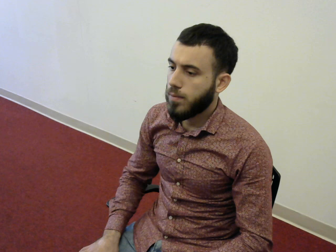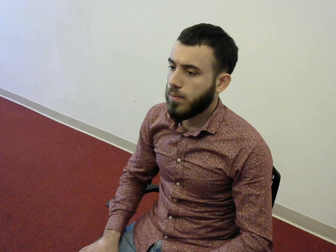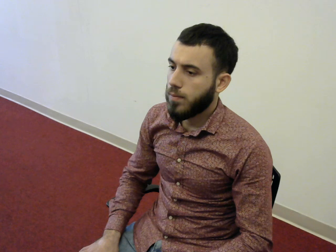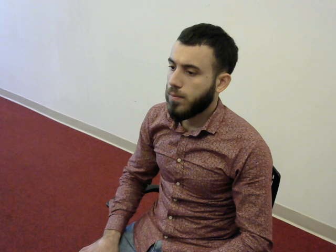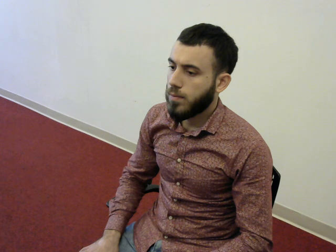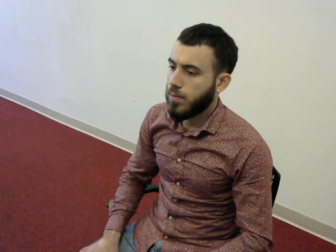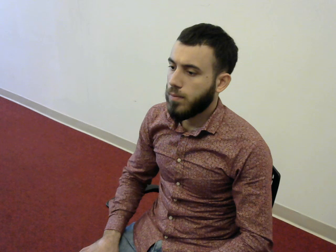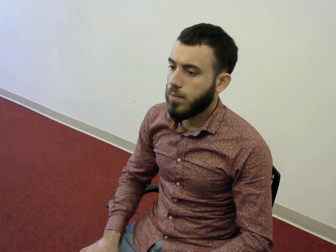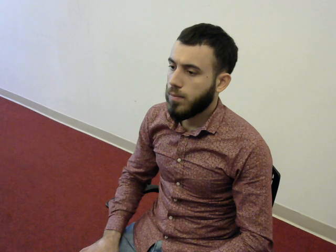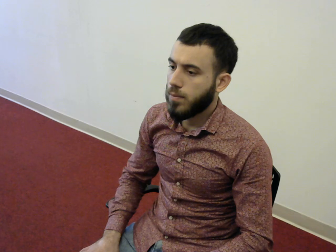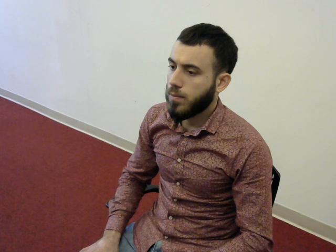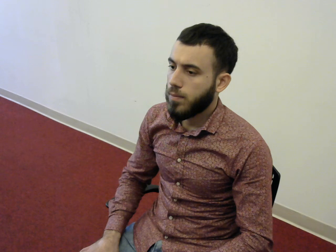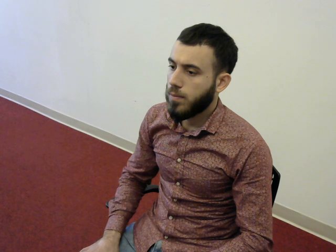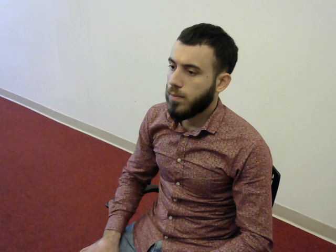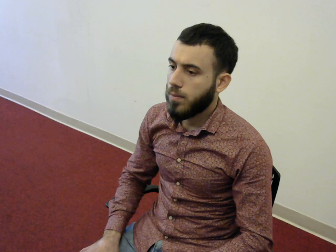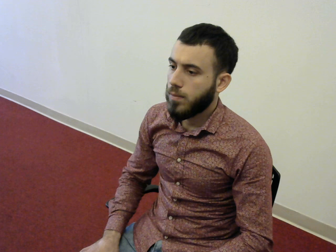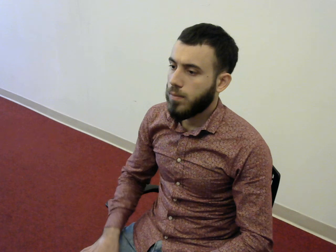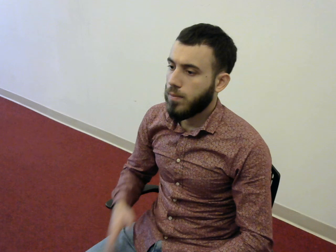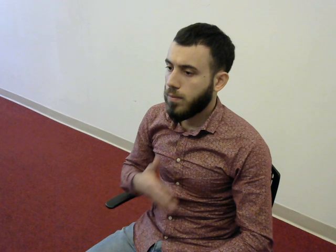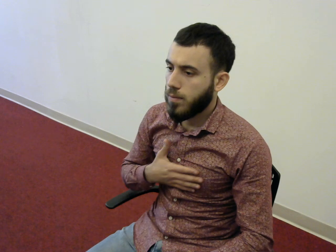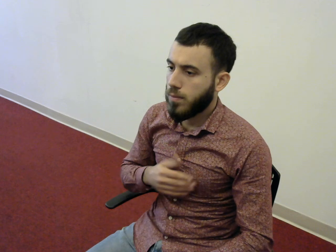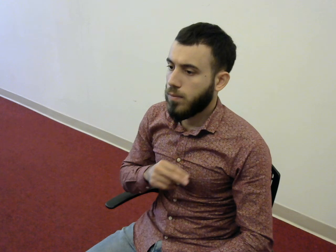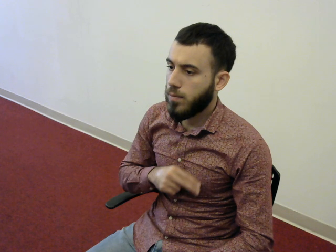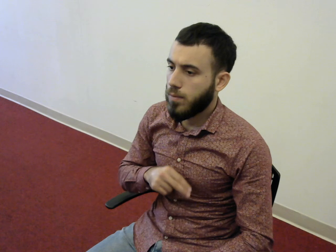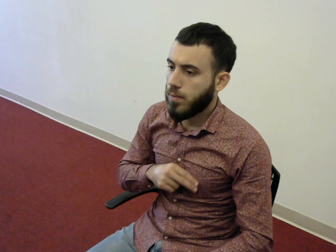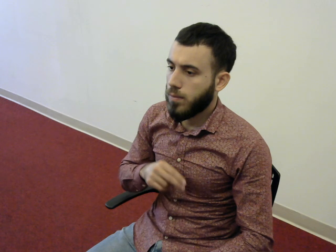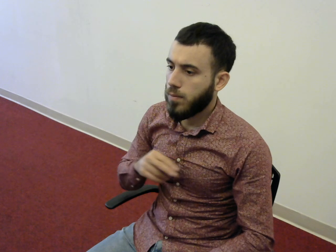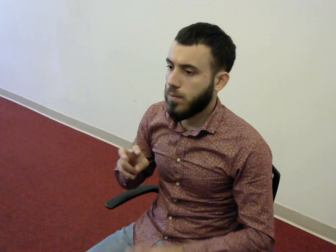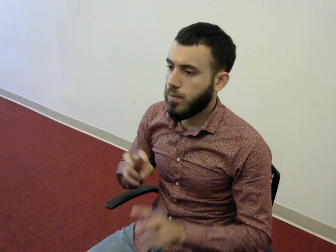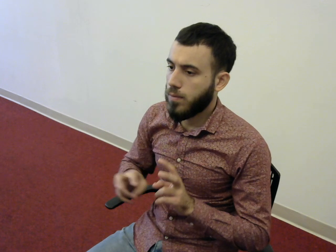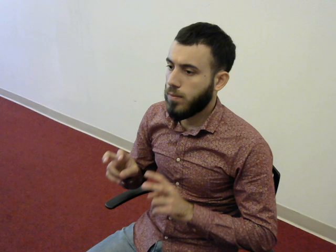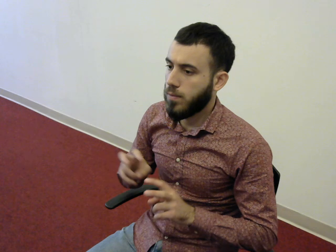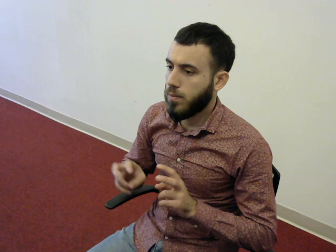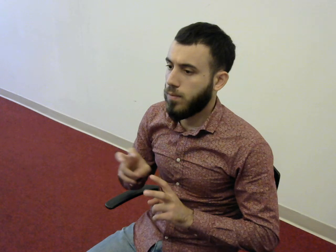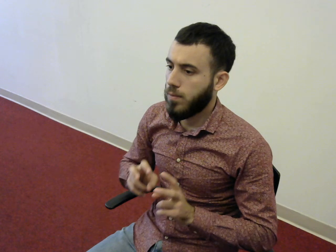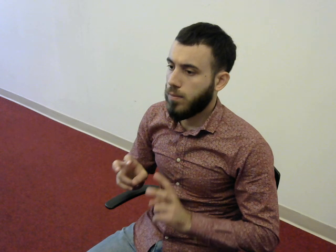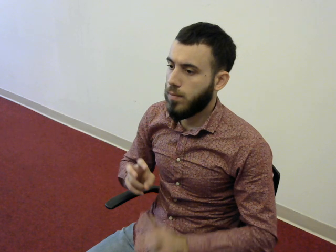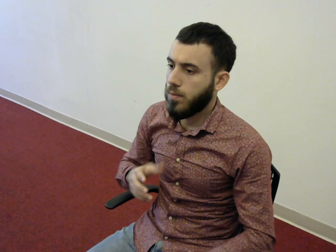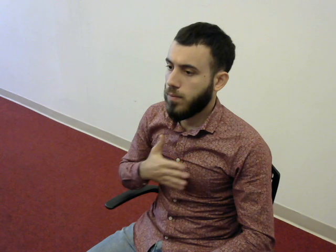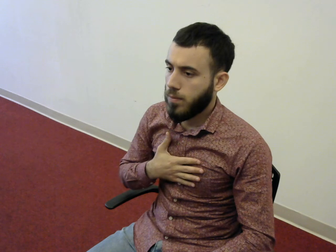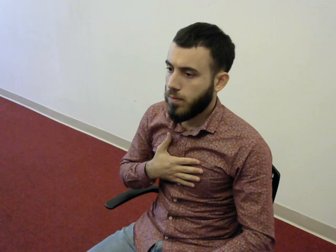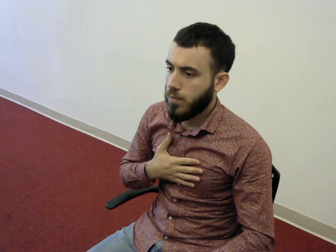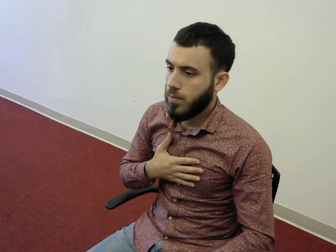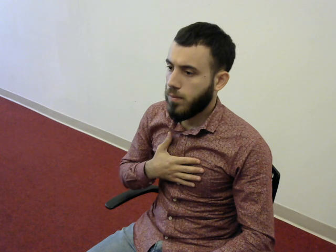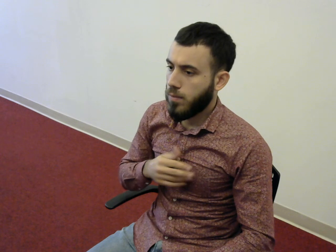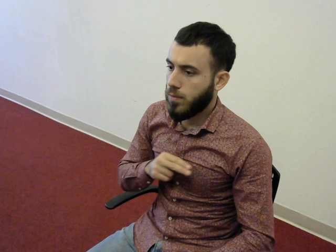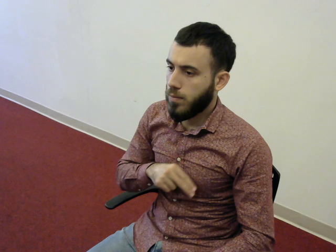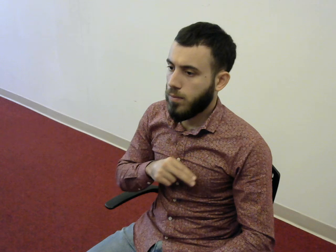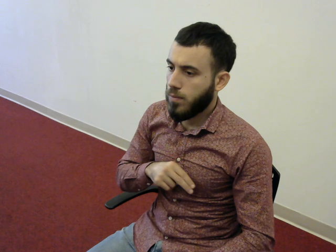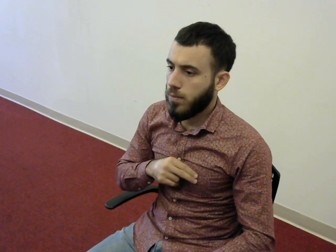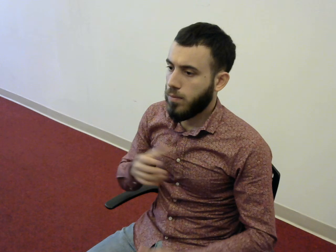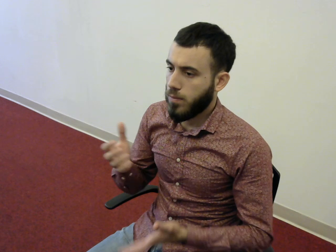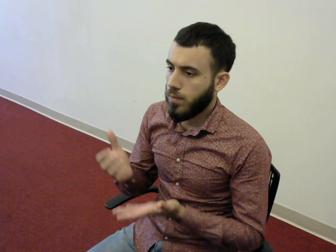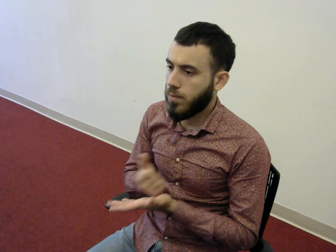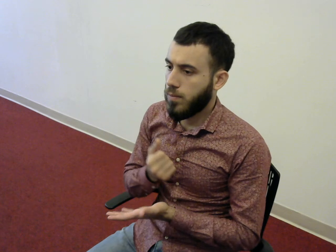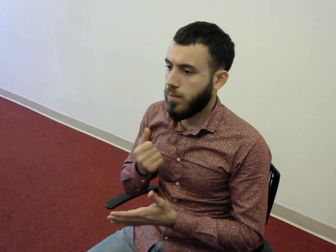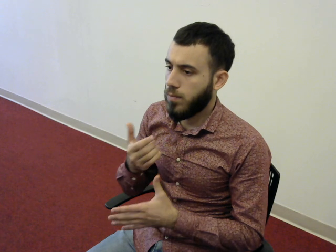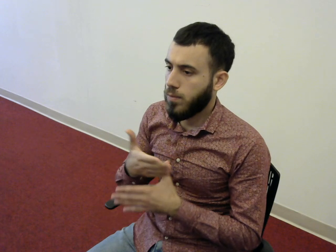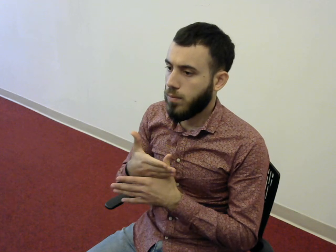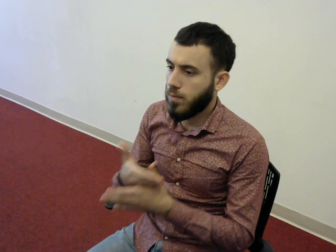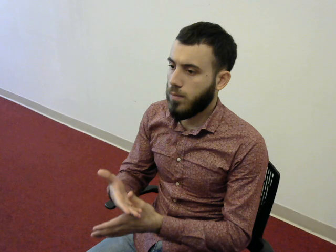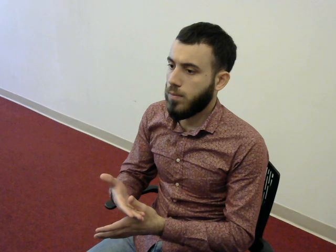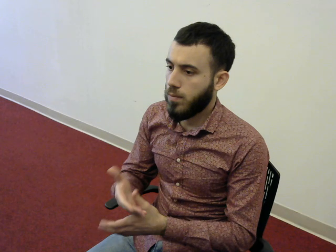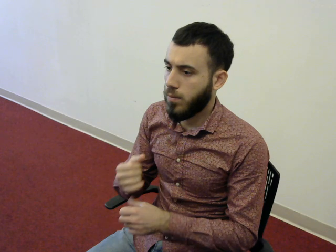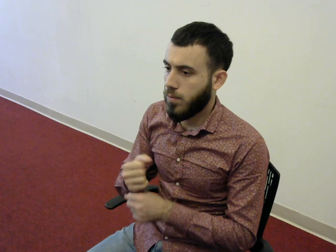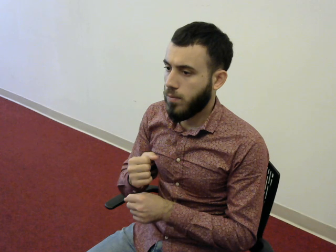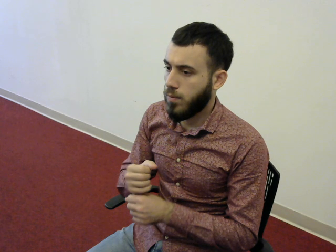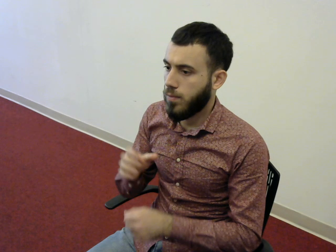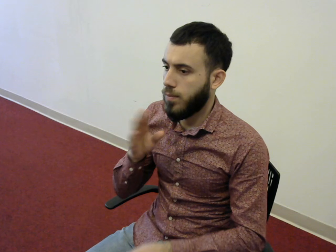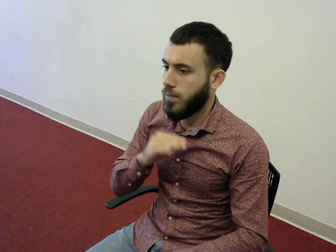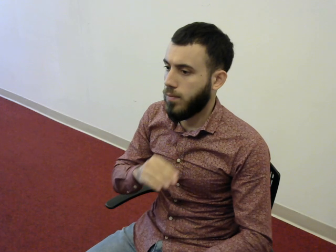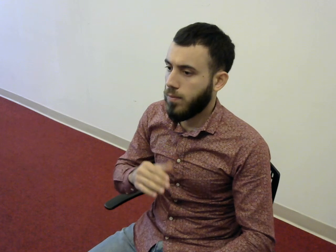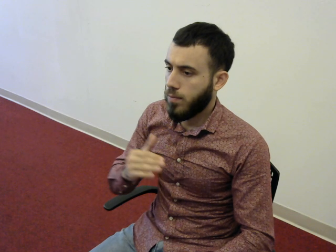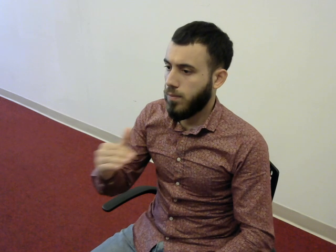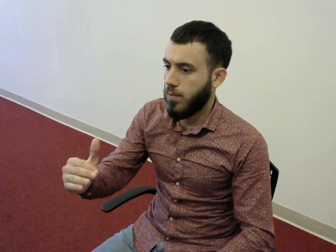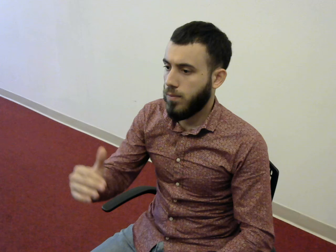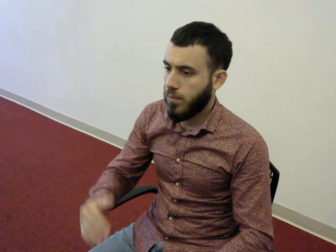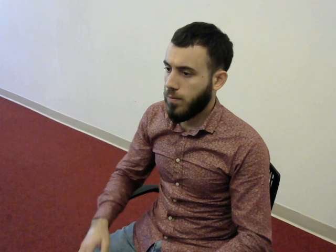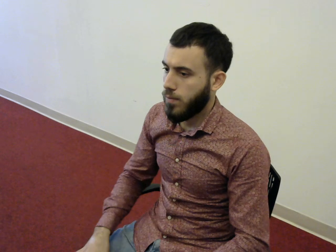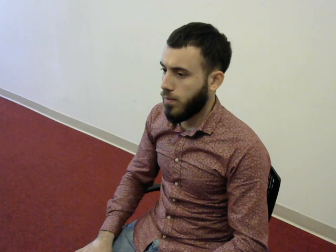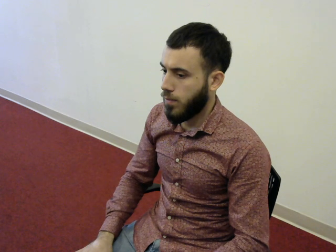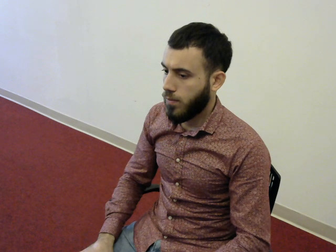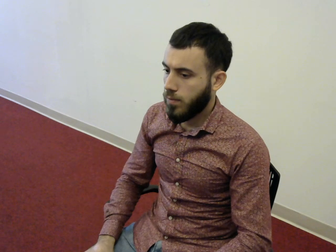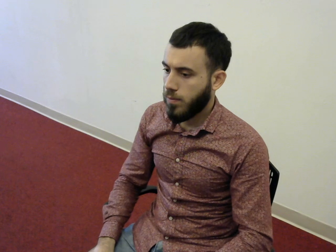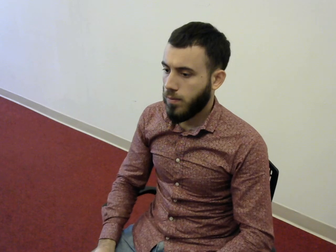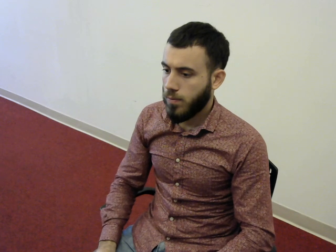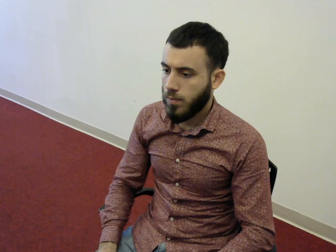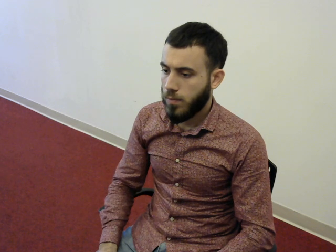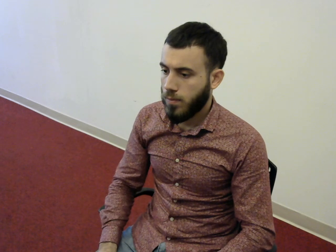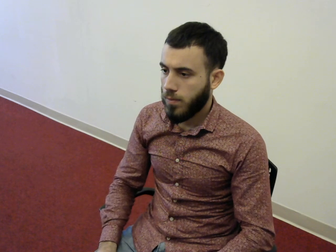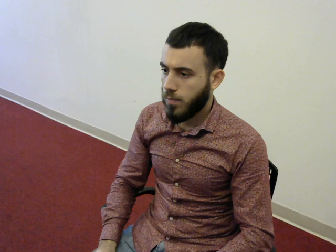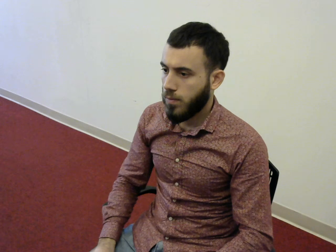Mən iş axtarıram, mənə iş tapmaqda kömək edə bilərsinizmi?